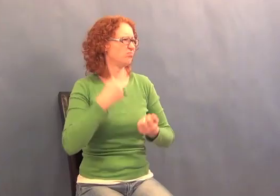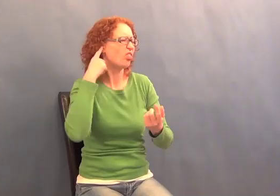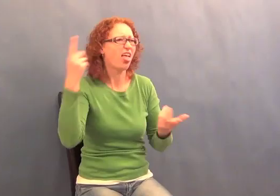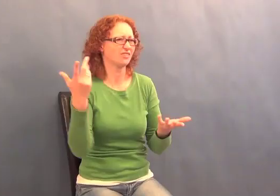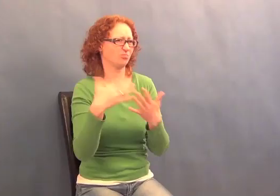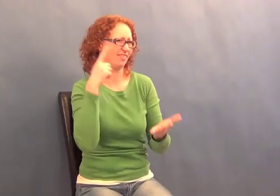Dlatego, że on nie słyszał.